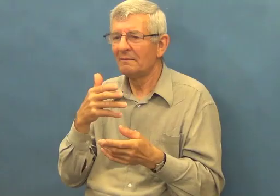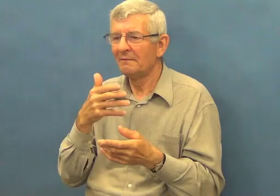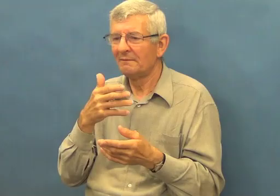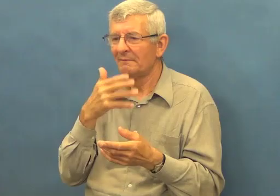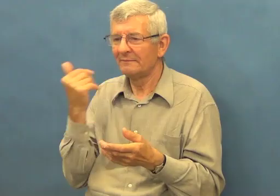Nie ma jej.